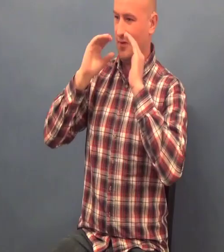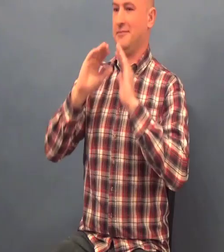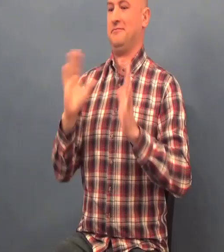I już.